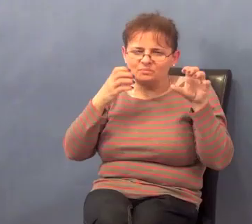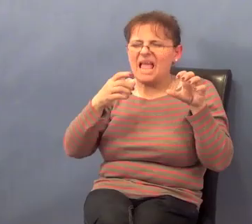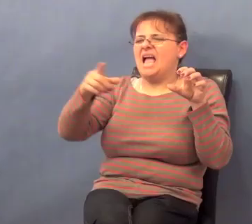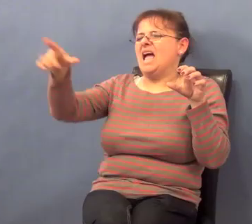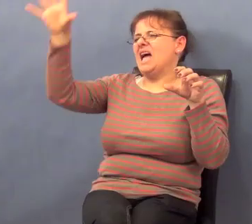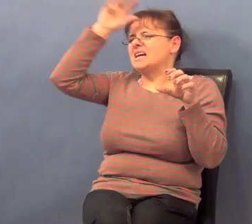Aaa, zapomniałem.